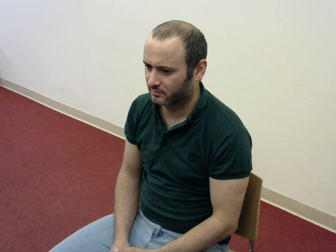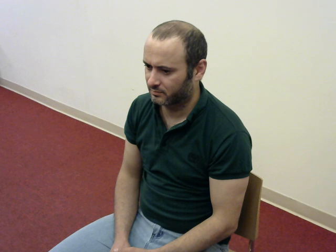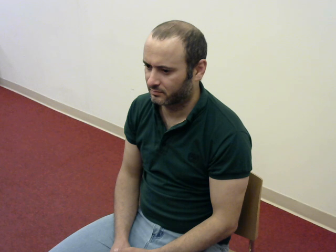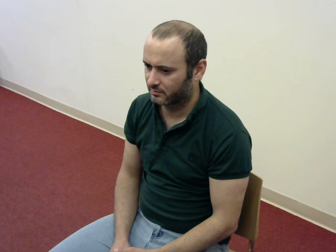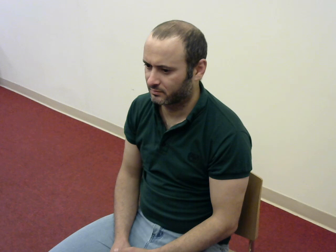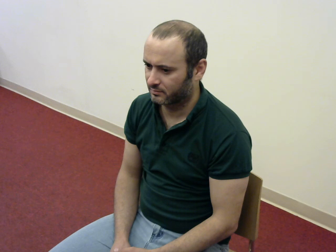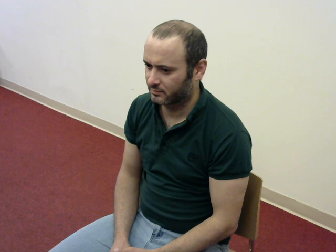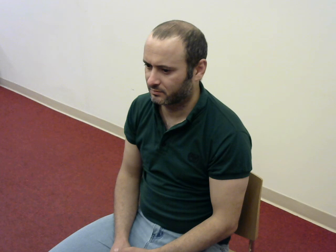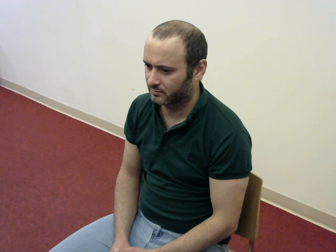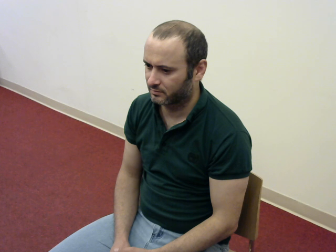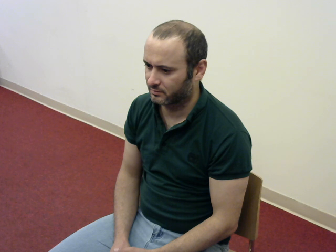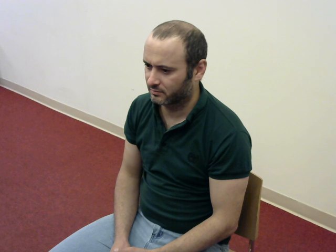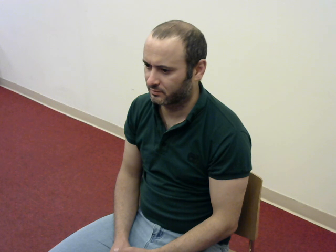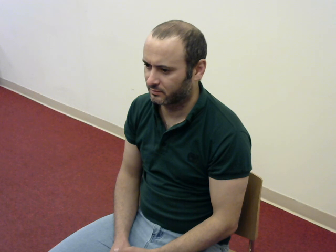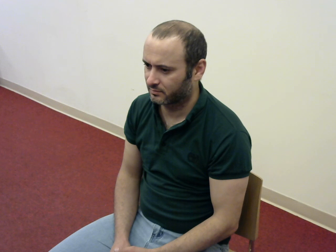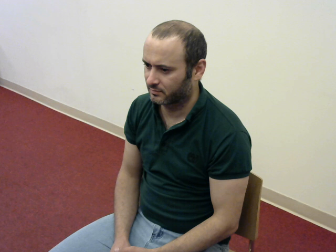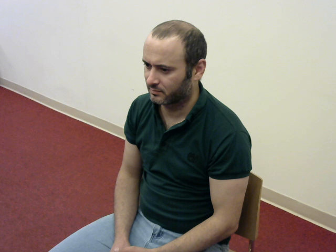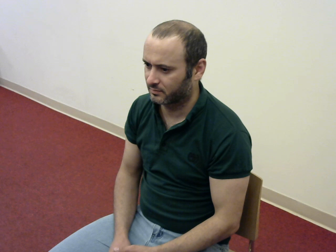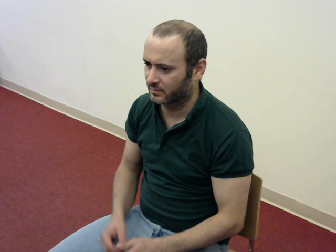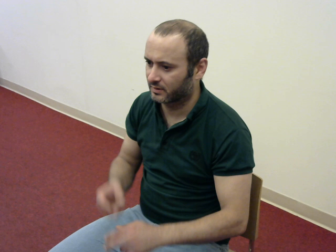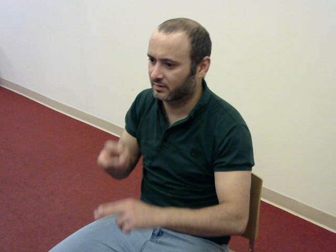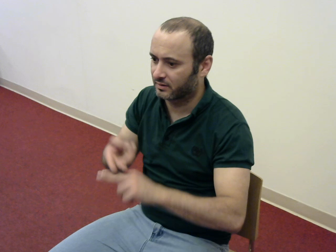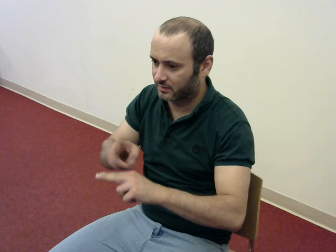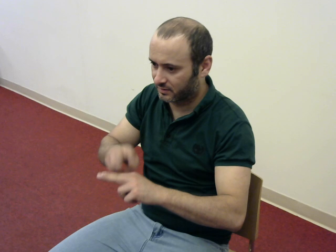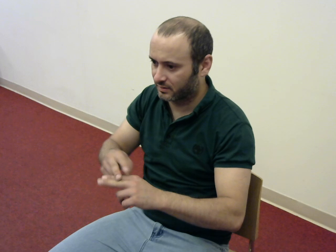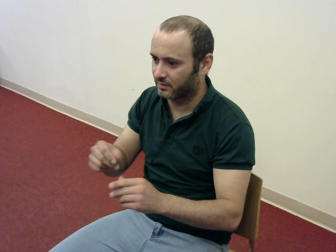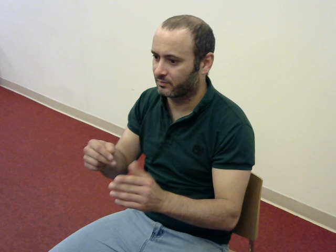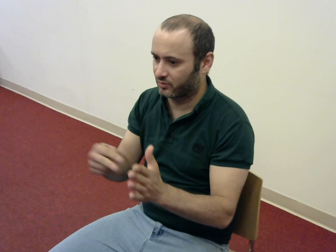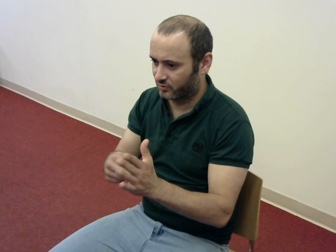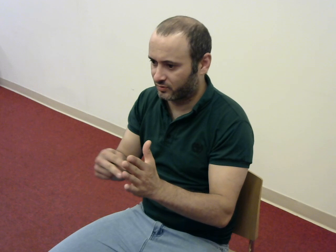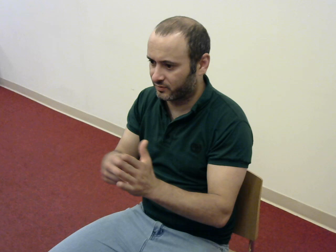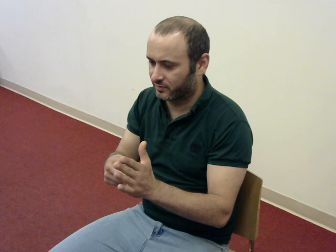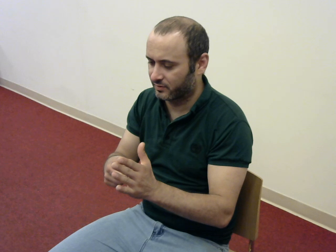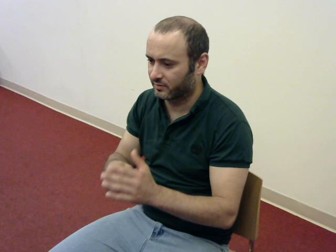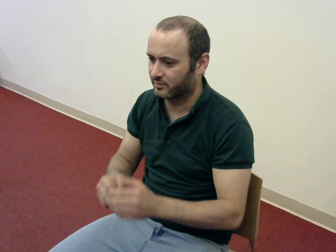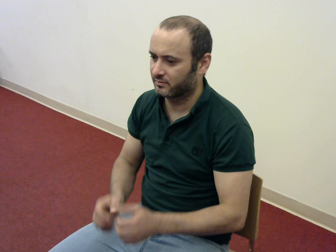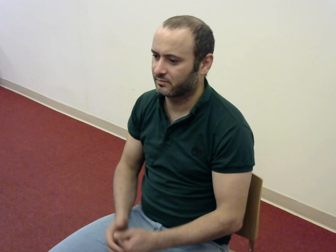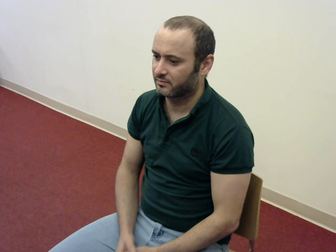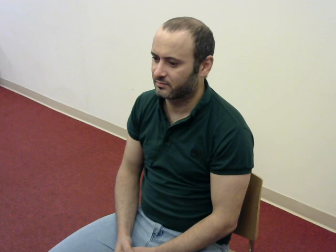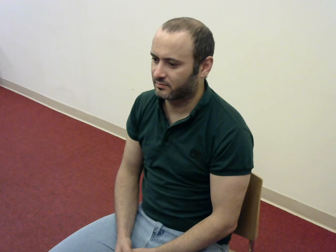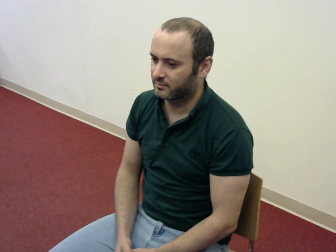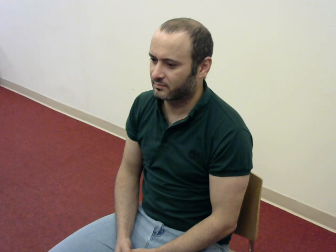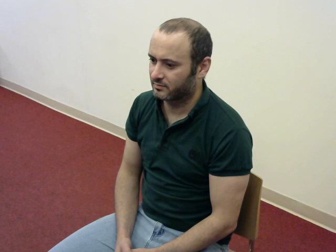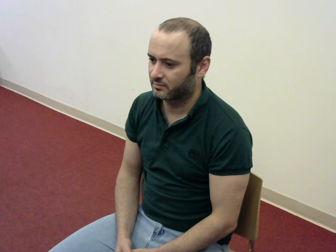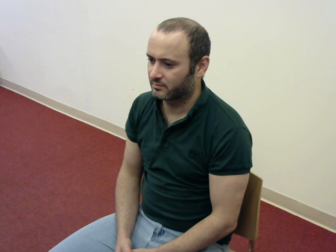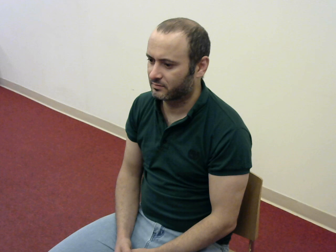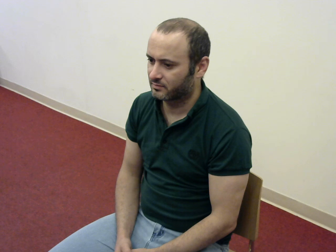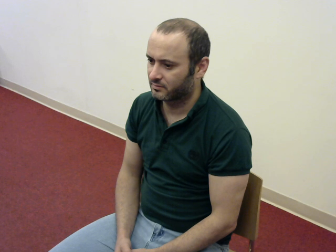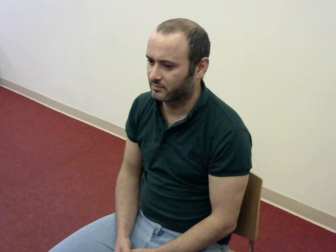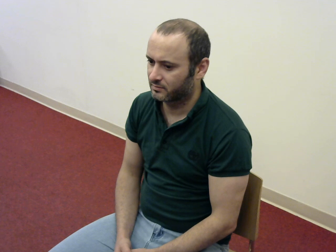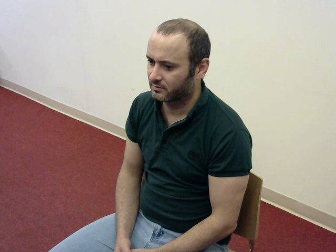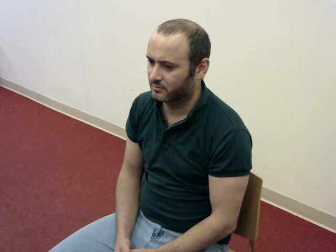Bu neçəyədir?